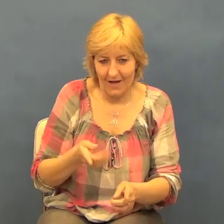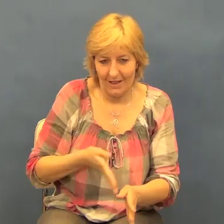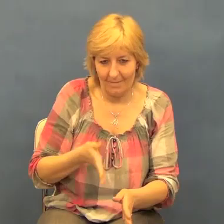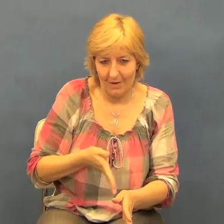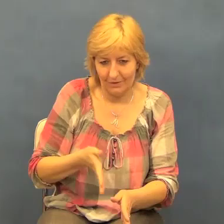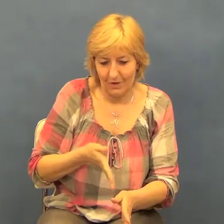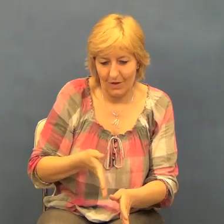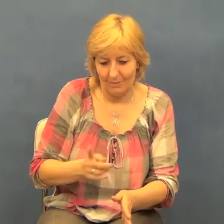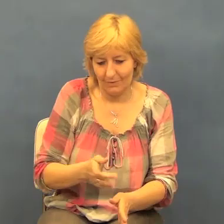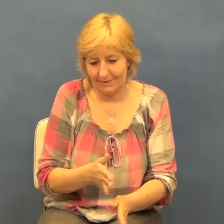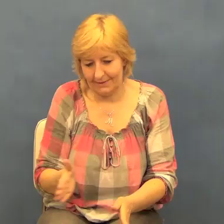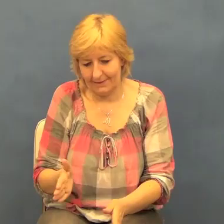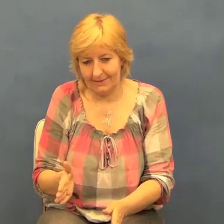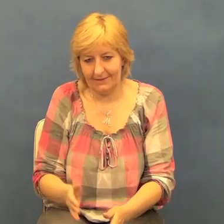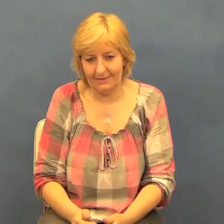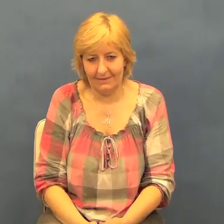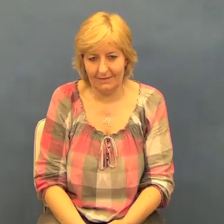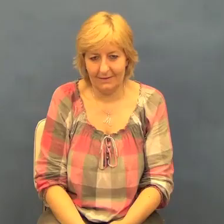Nie wolno blisko pociągu, trzeba się oddalić.